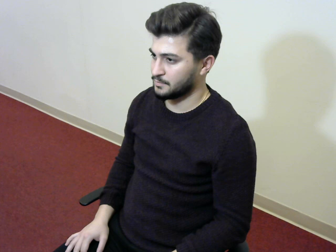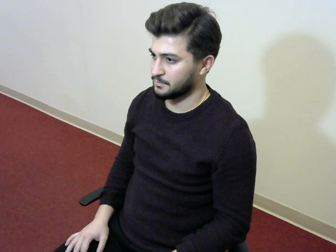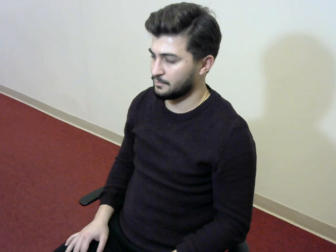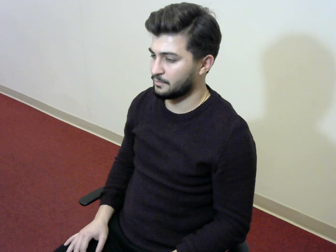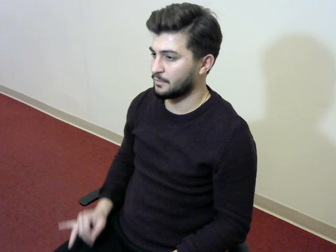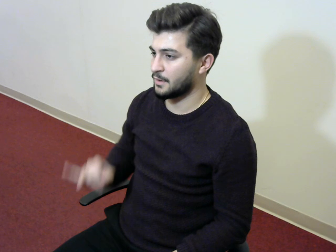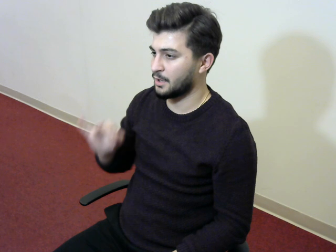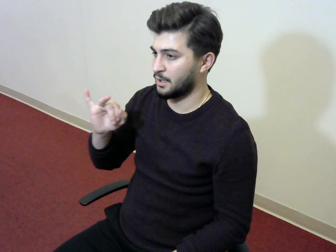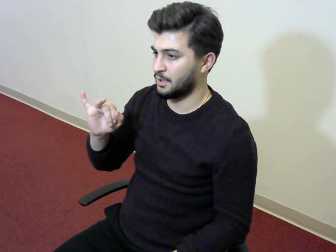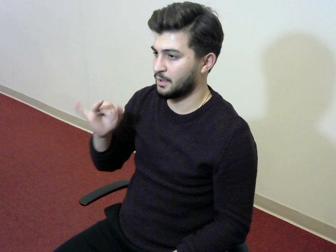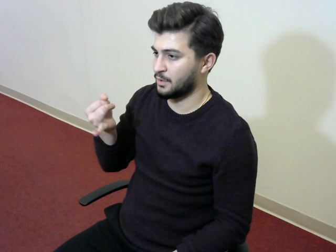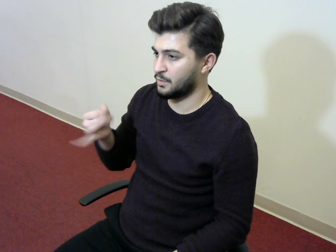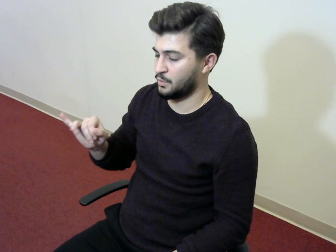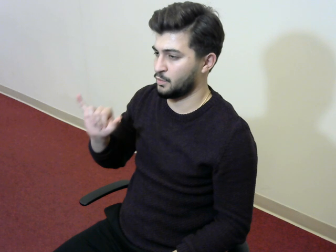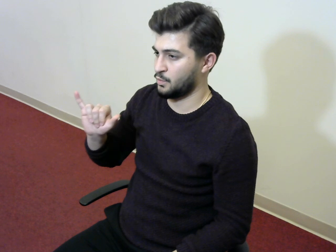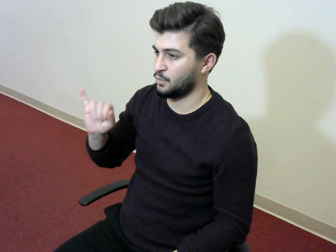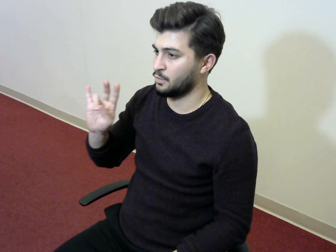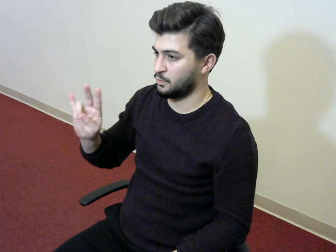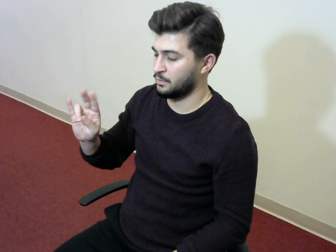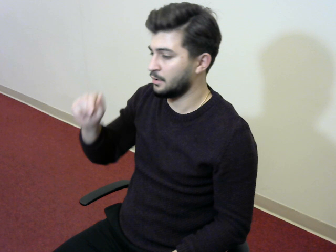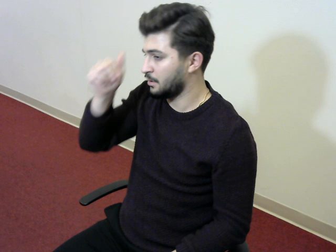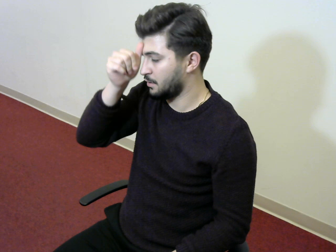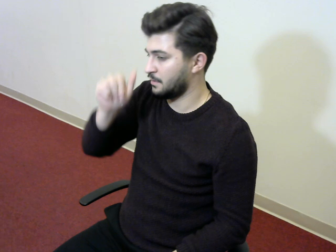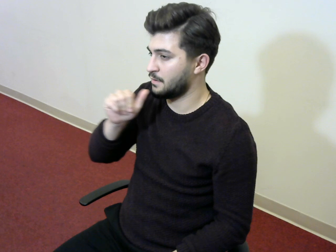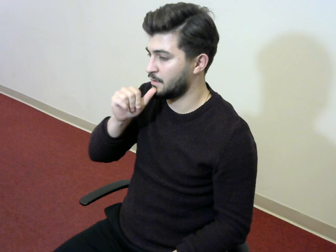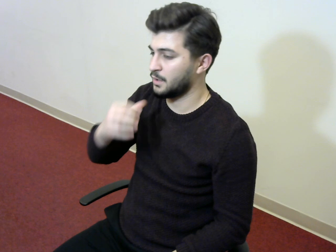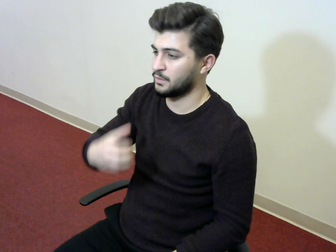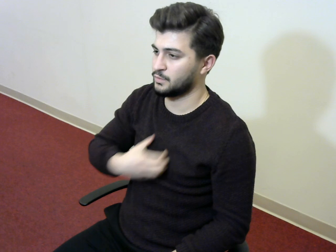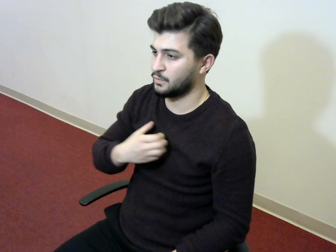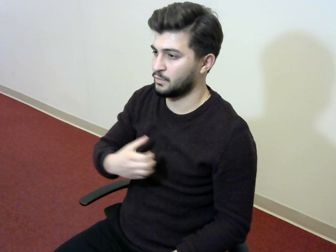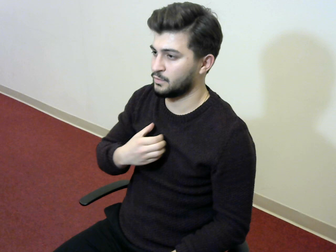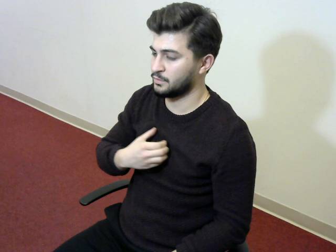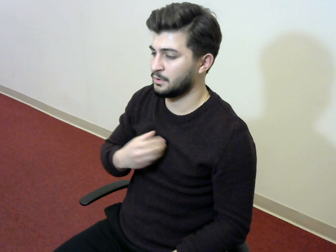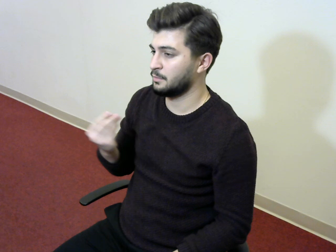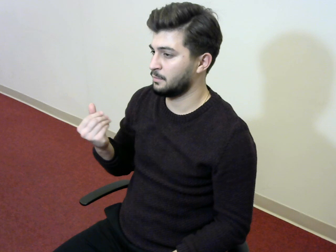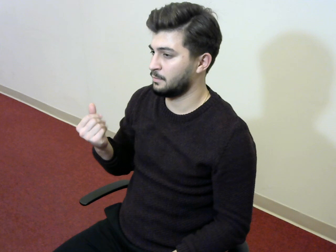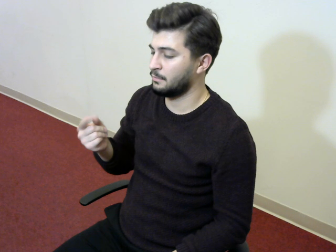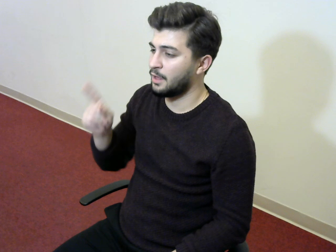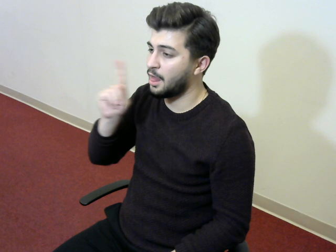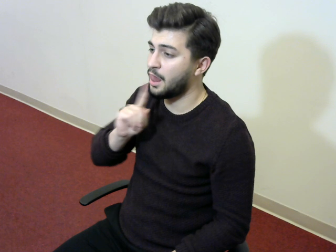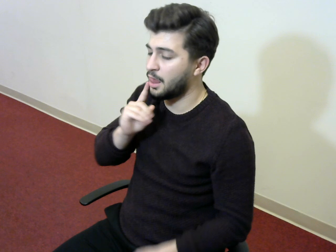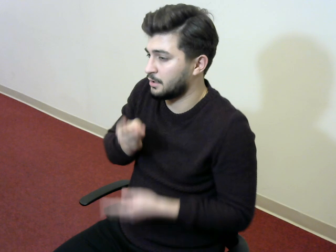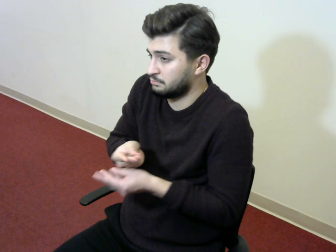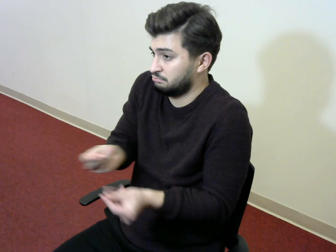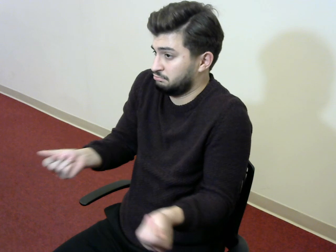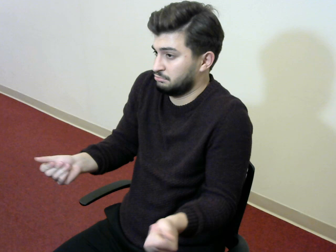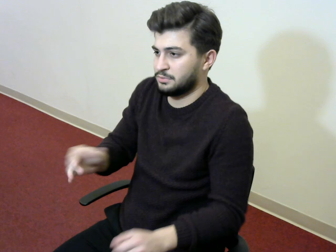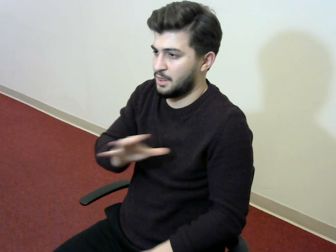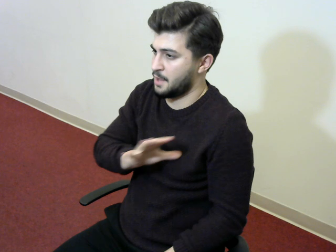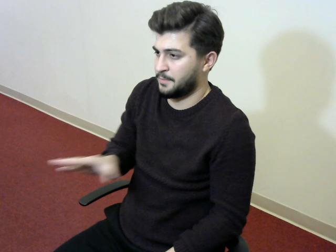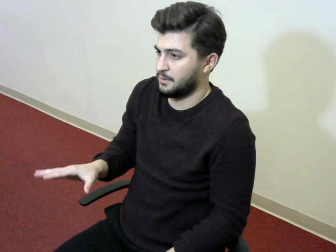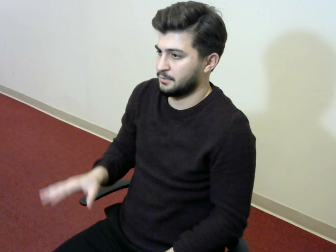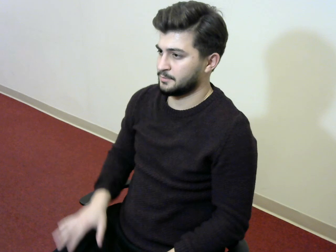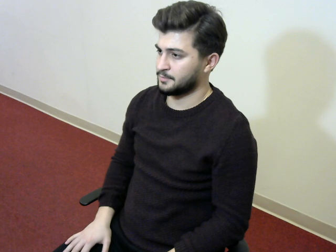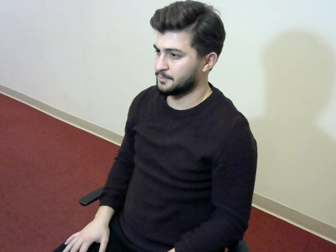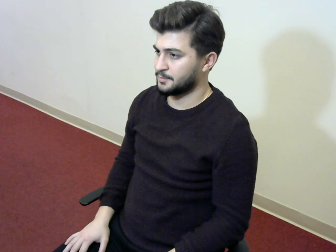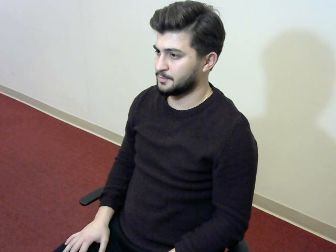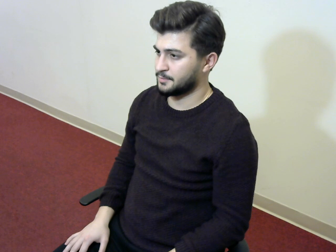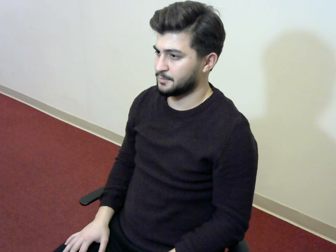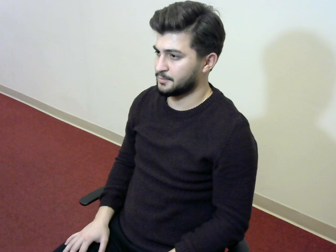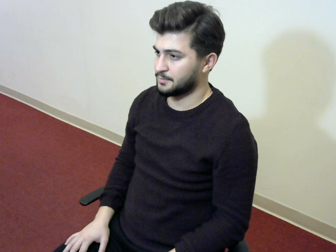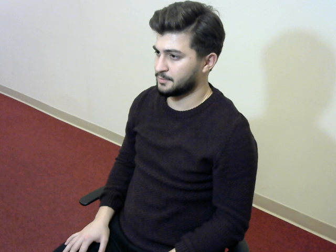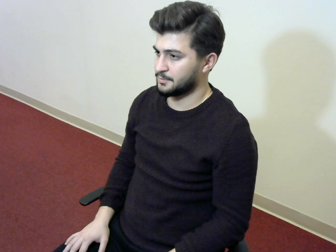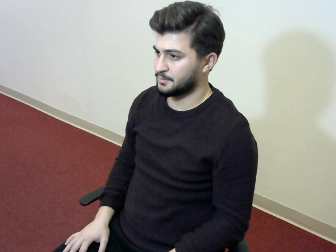İyun ayının sosial müavinətləri hələ ki, ödənilməyib